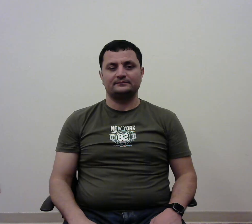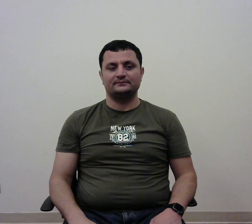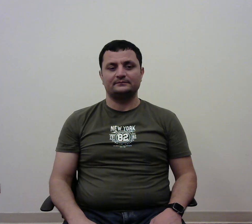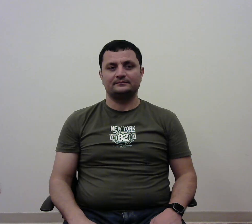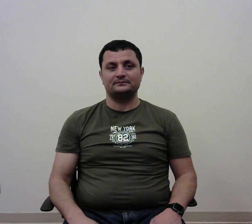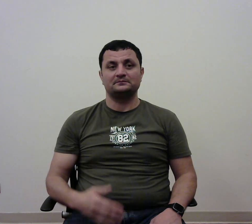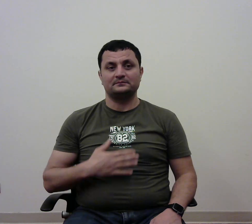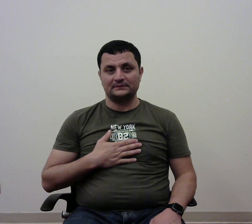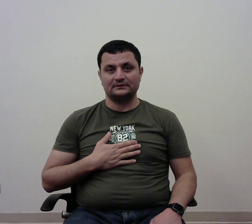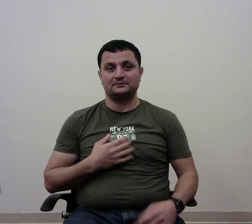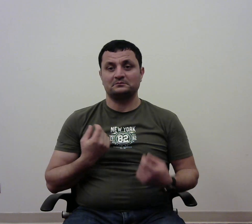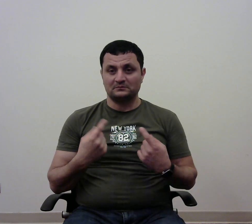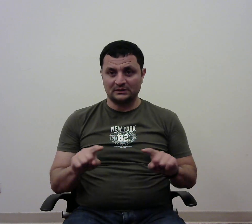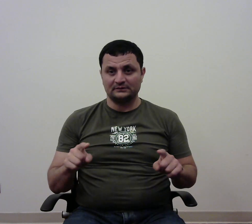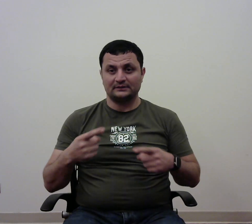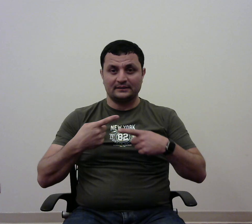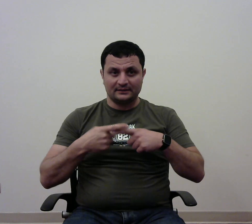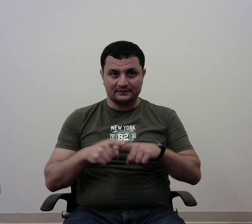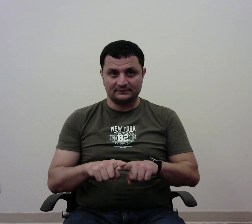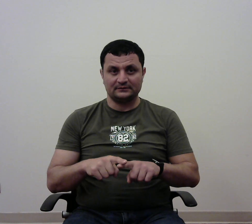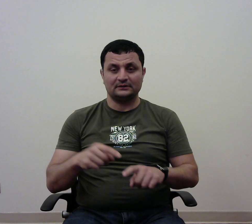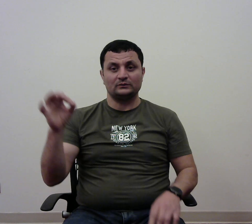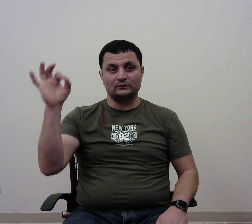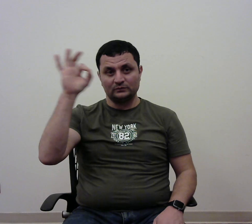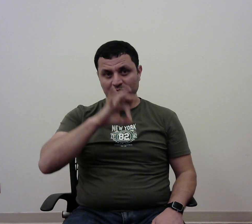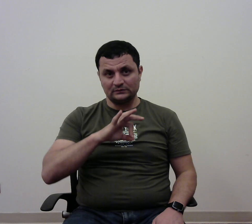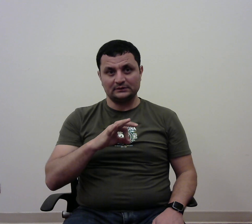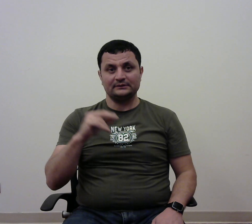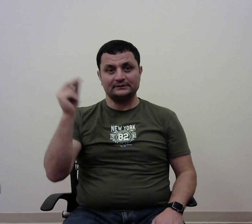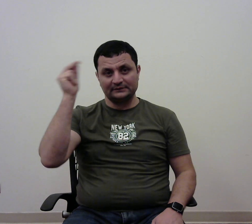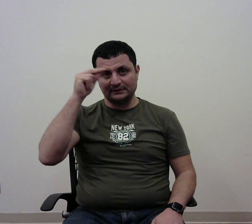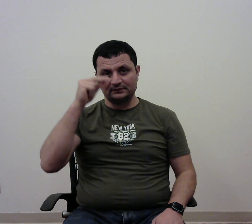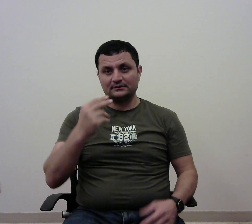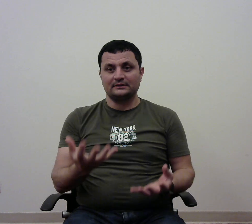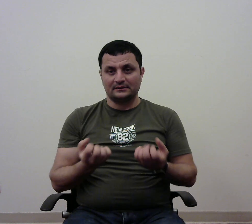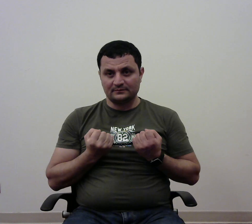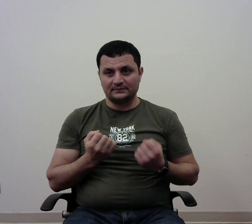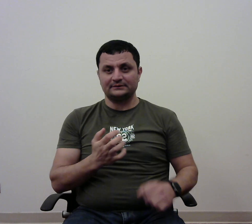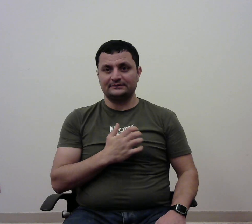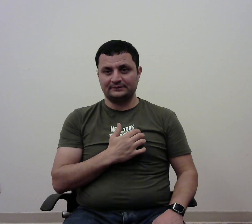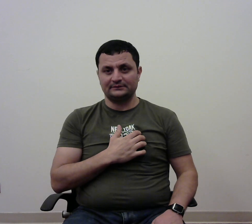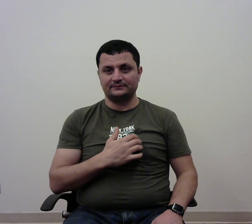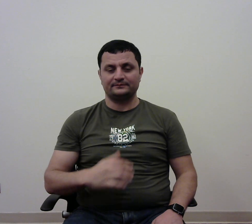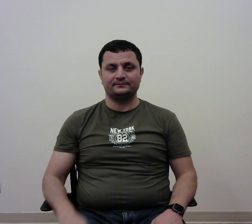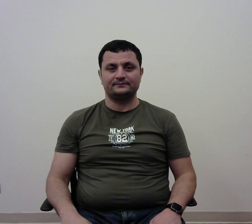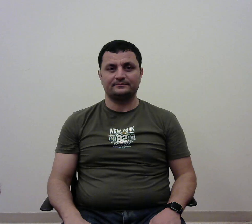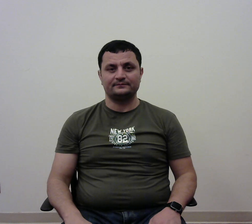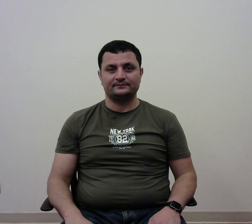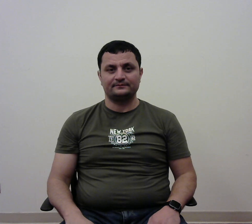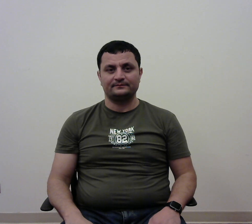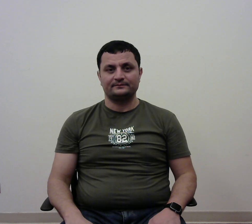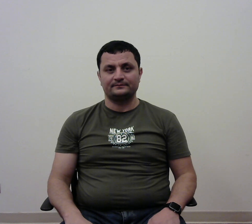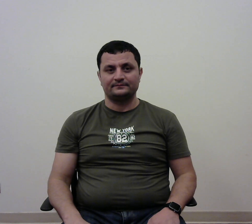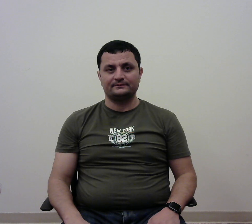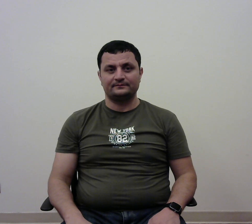Mən fərqli ixtisas üzrə təhsil almaq istəyirəm